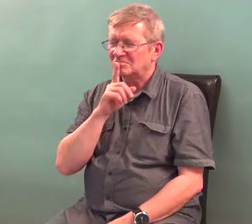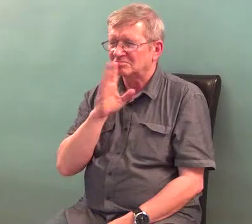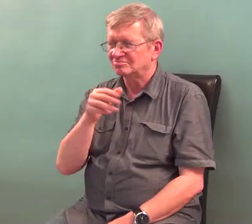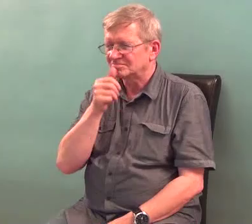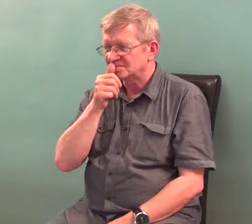To tajemnica.